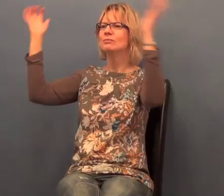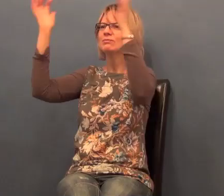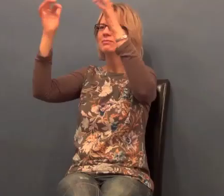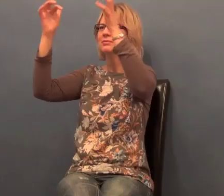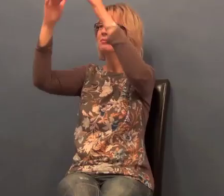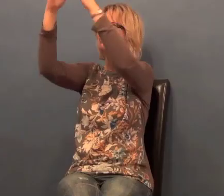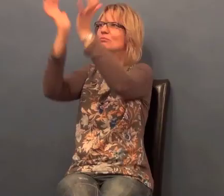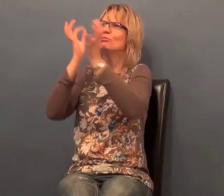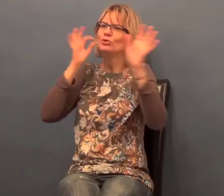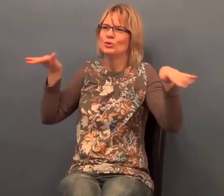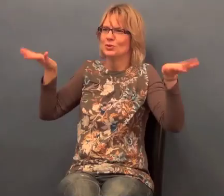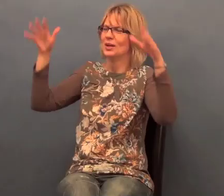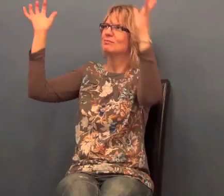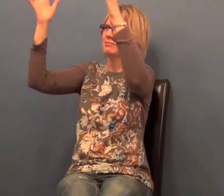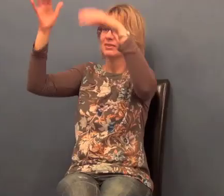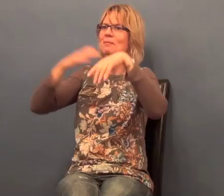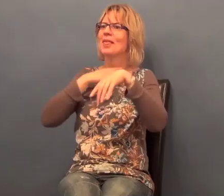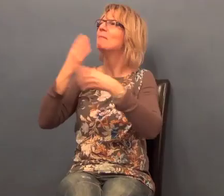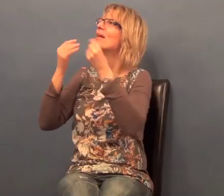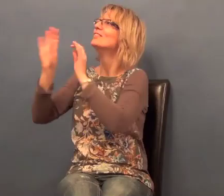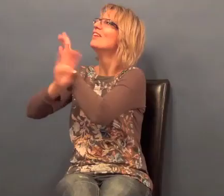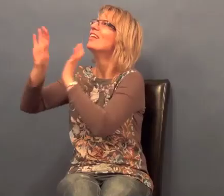Pies chce się bawić, skacze pod drzewem.